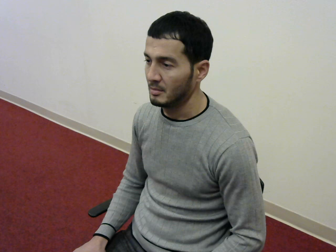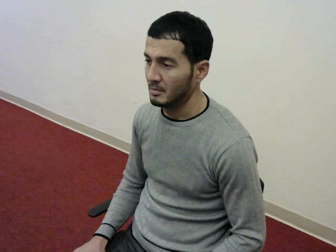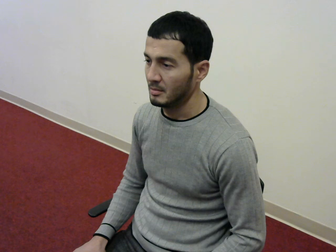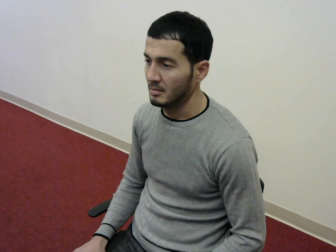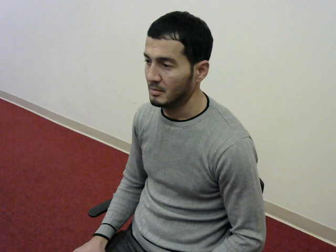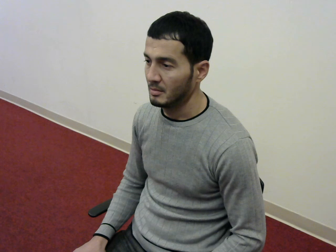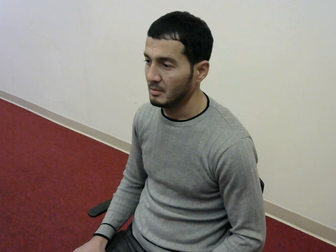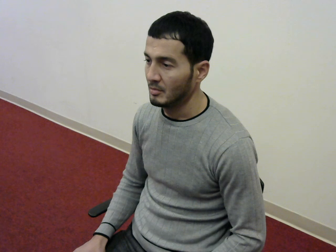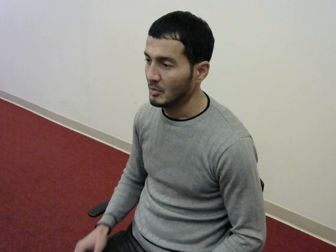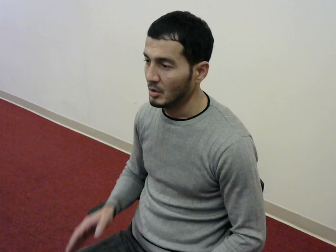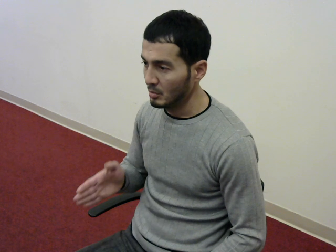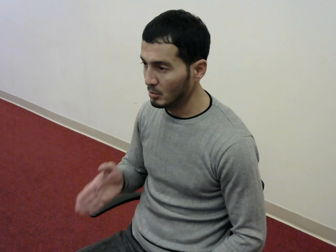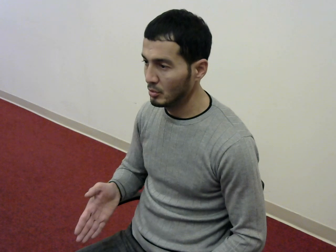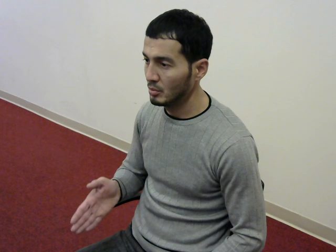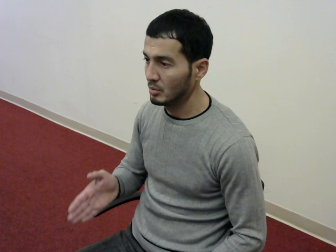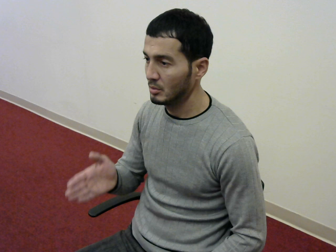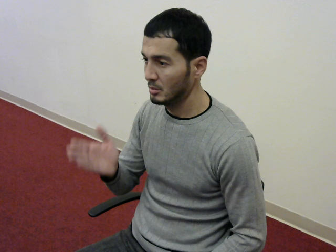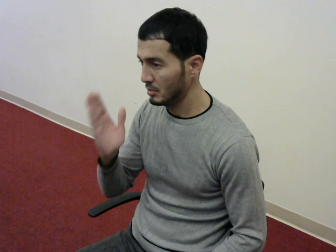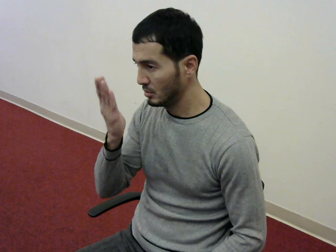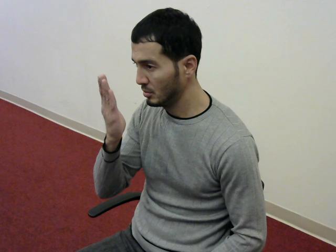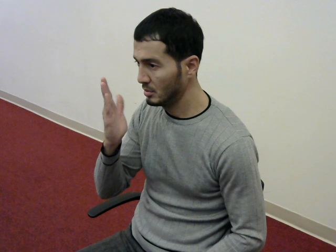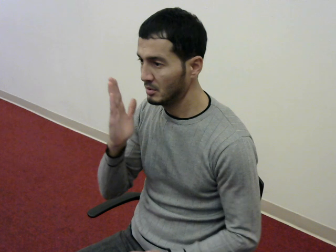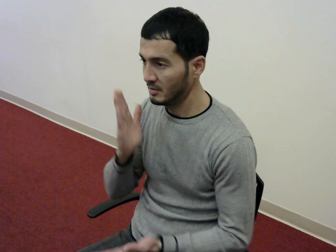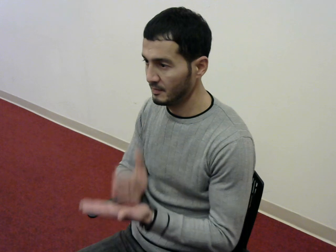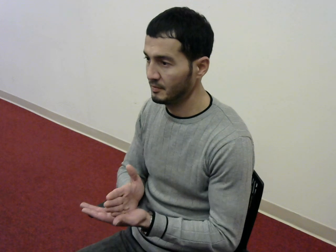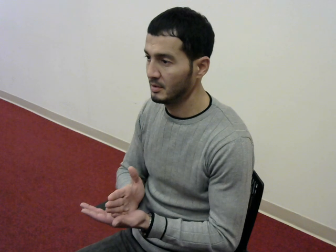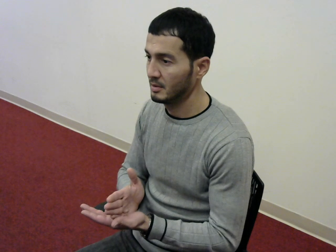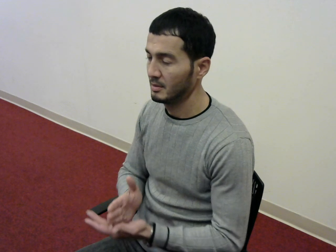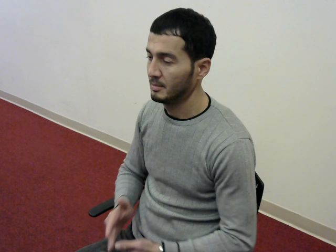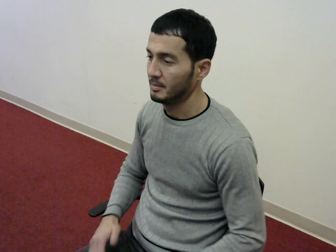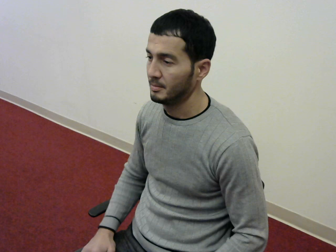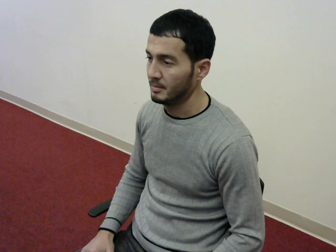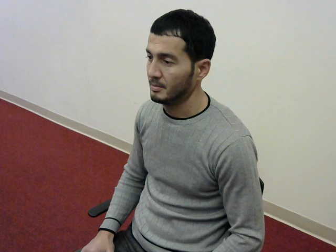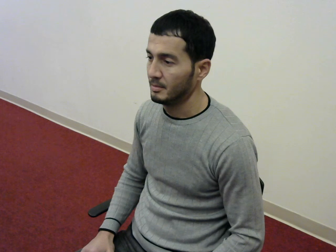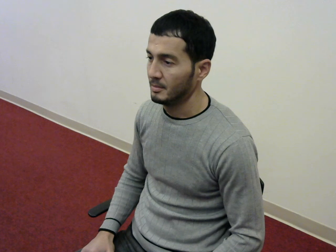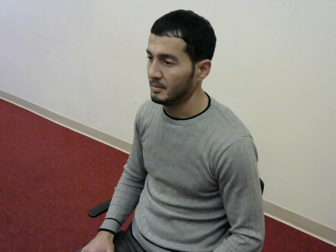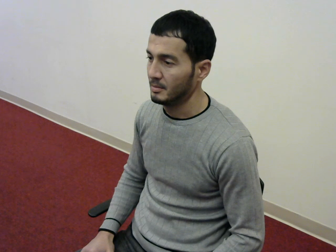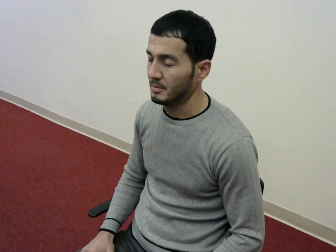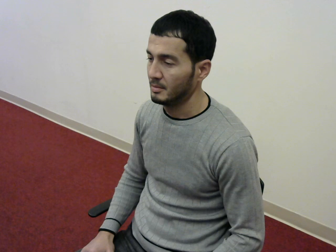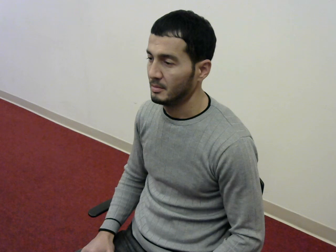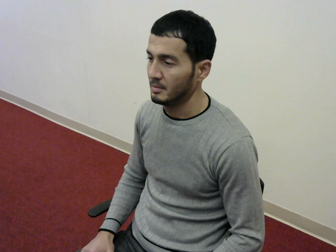Burda güzgü varmı?